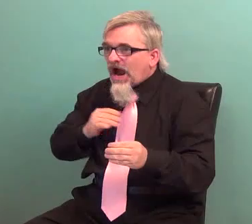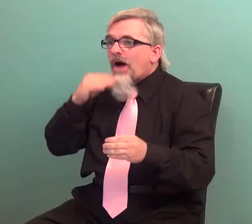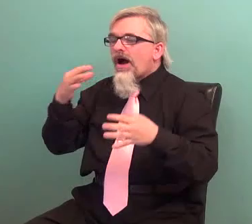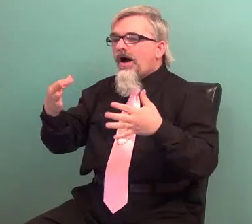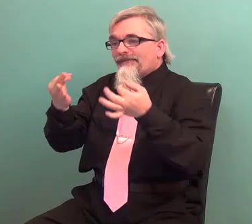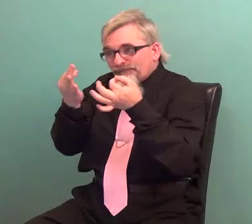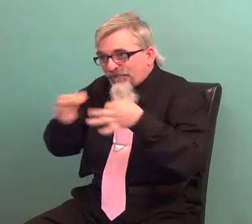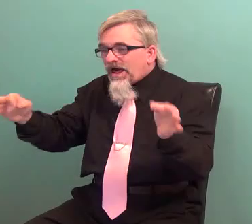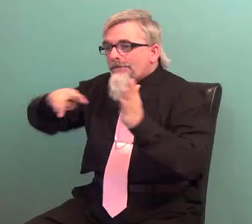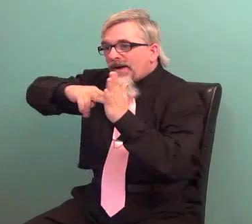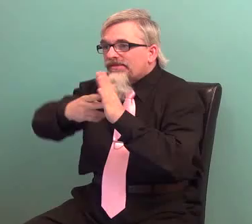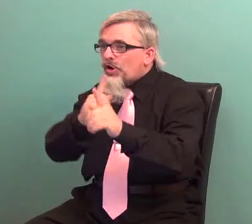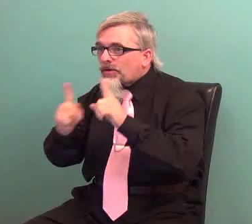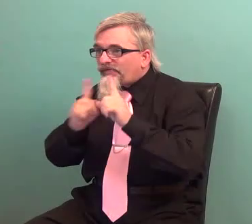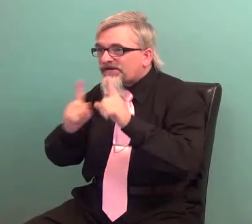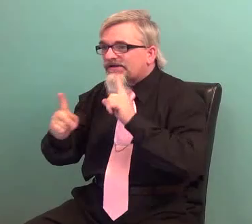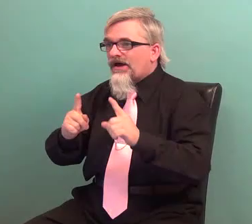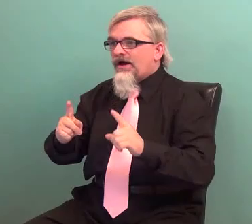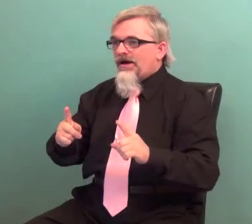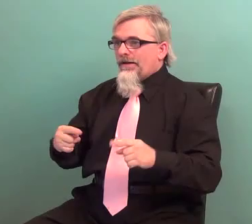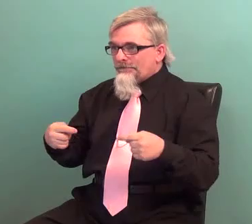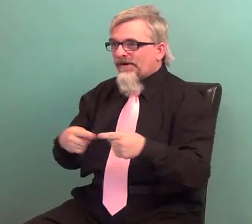Lepiej swobodnie zaplanować rozmowę, żeby pasowało.